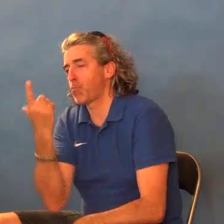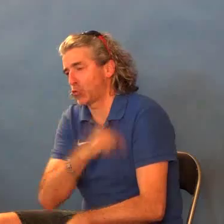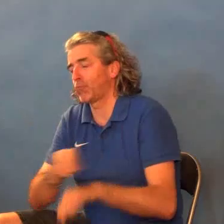Gruszki są rozsypane.